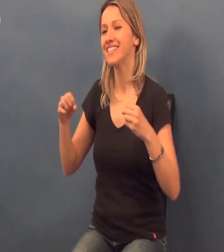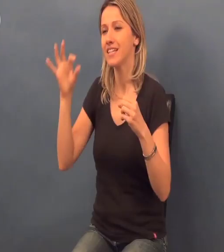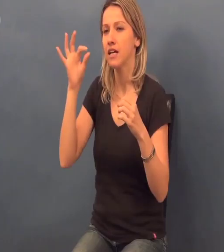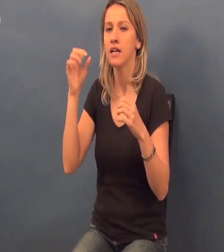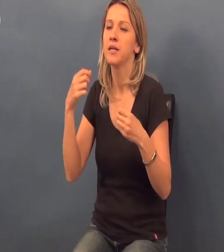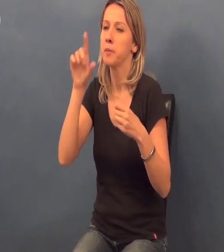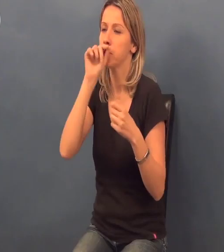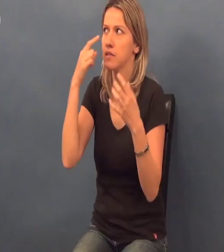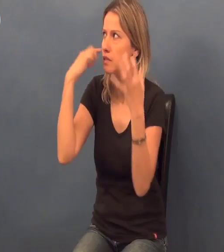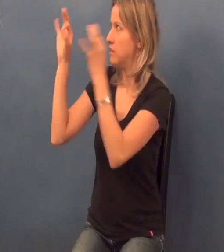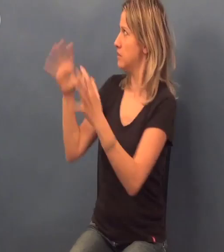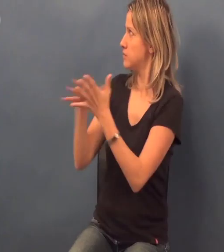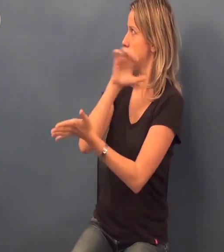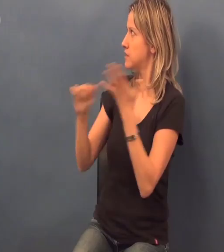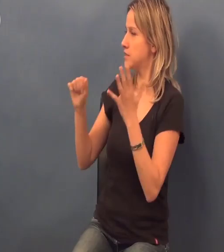Ptaszek odwraca się, zauważa kota, boi się i ucieka.